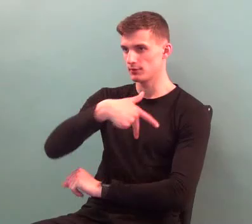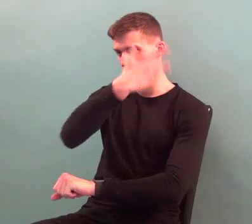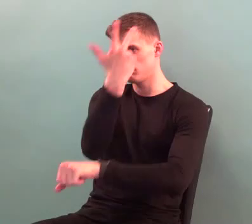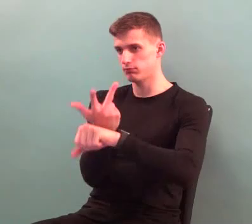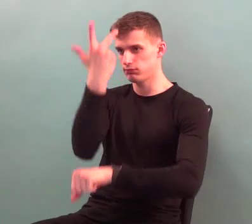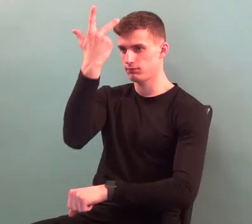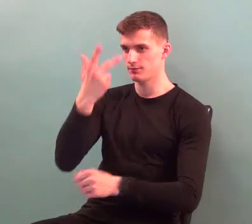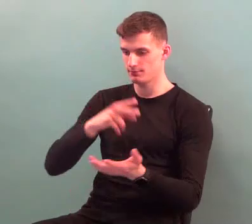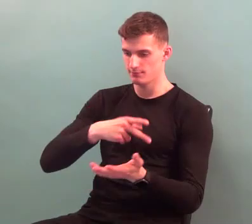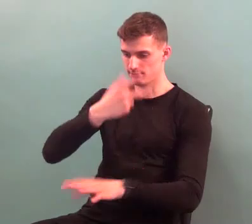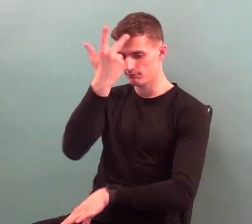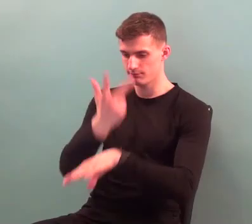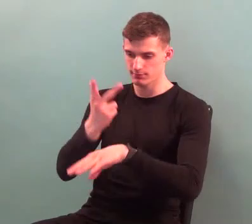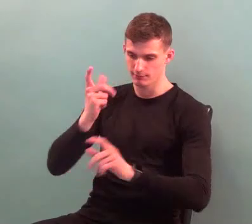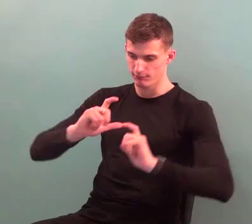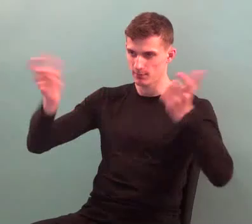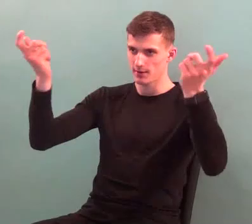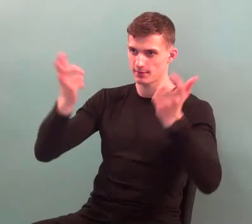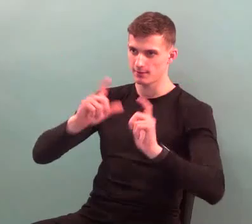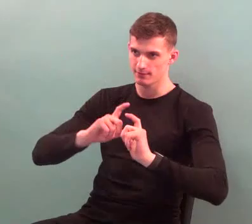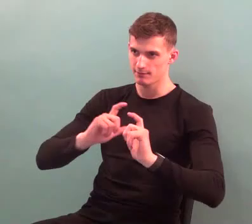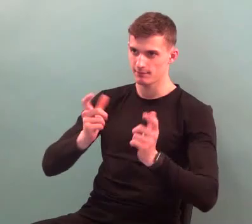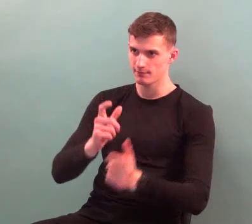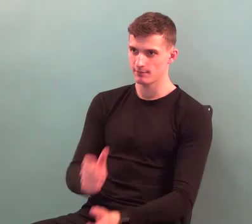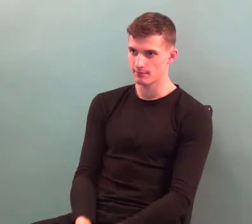Ktoś upada głową w dół, wypadek.